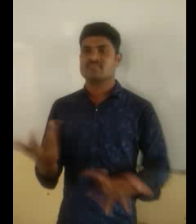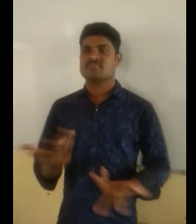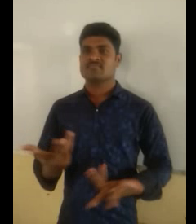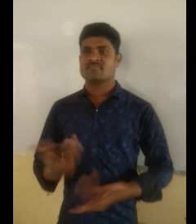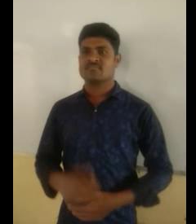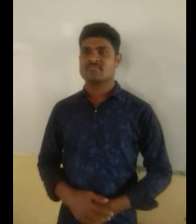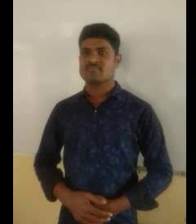how can i help you